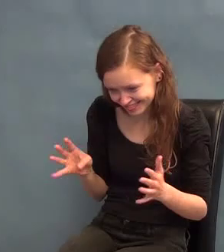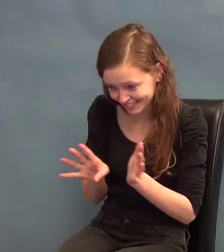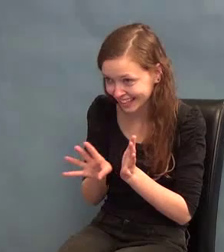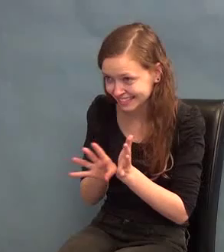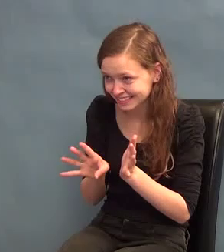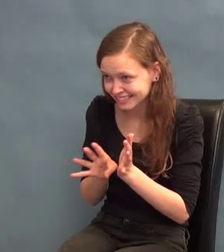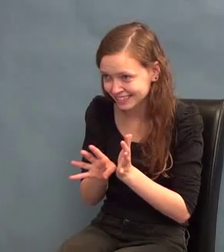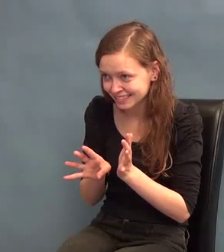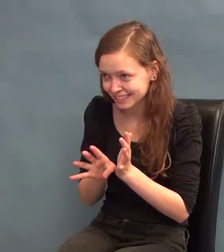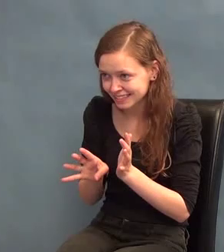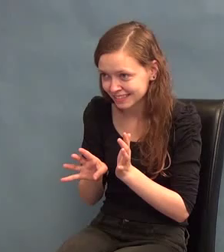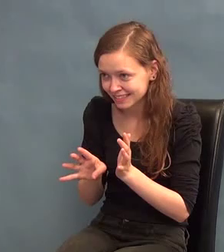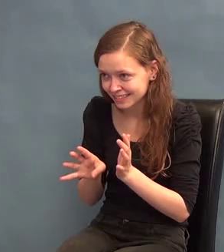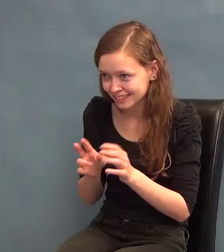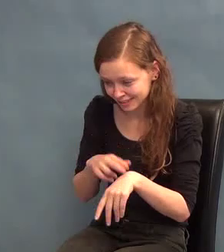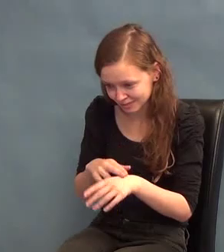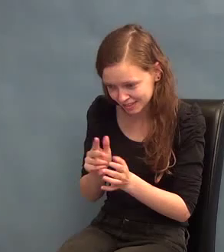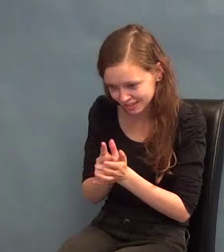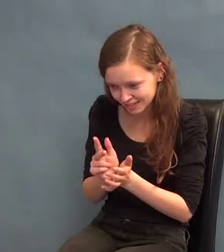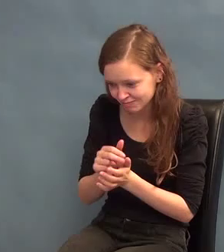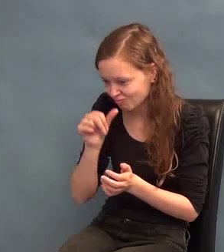Dziewiętnastego o godzinie osiemnastej?